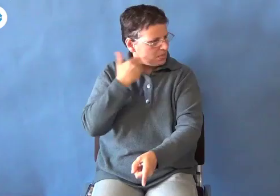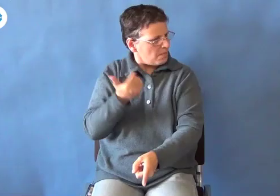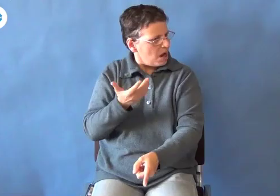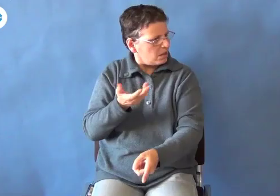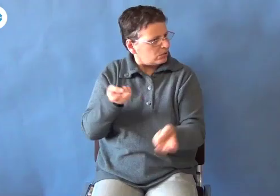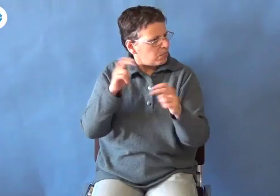Takich nie ma.